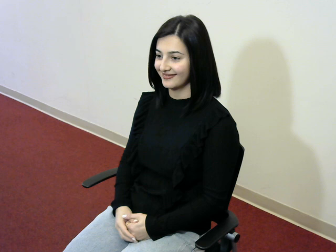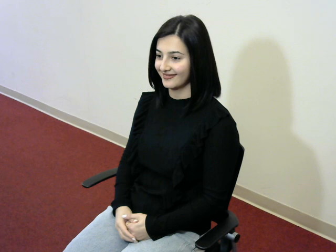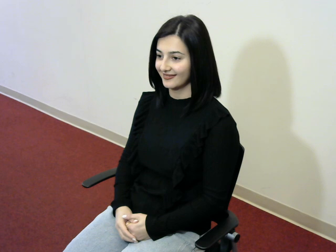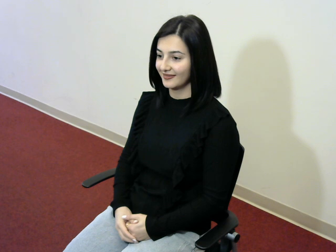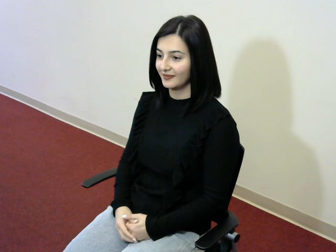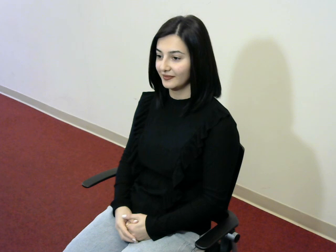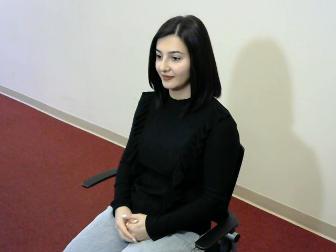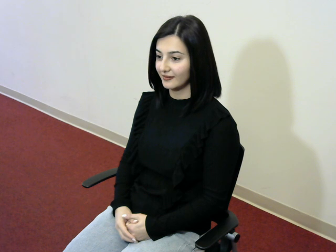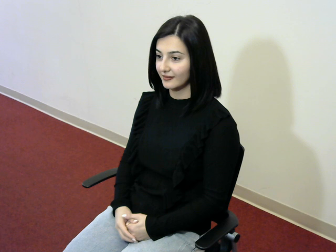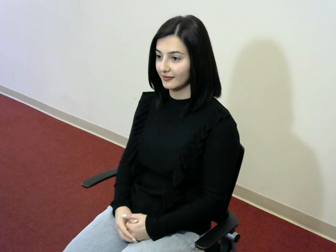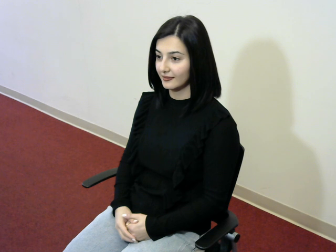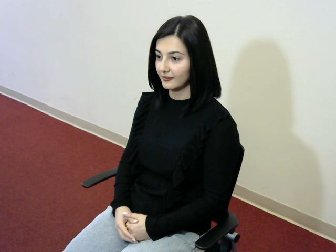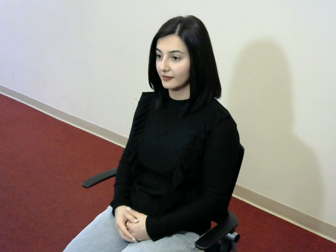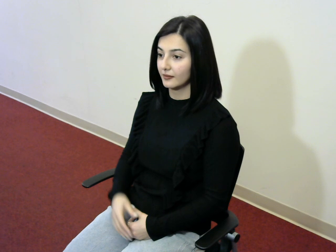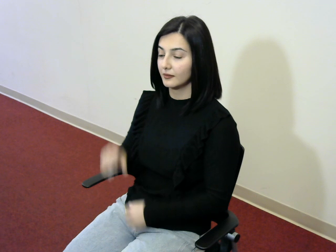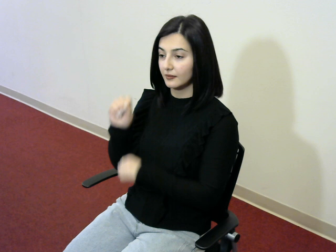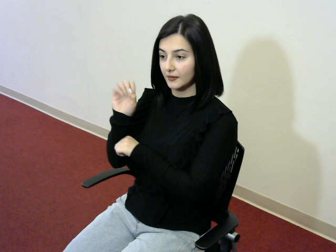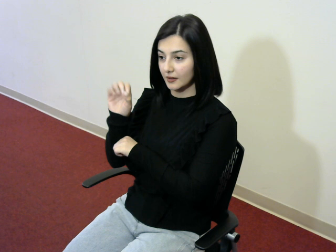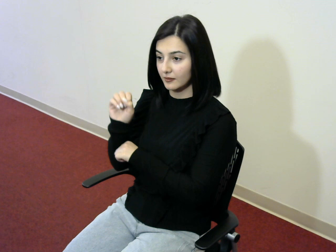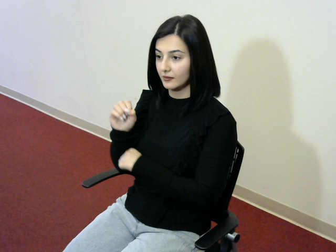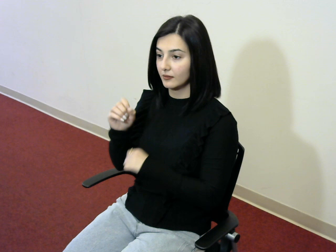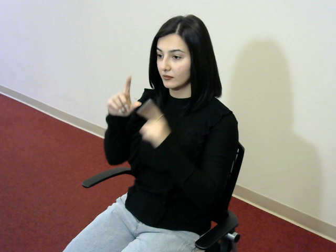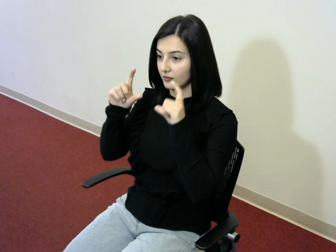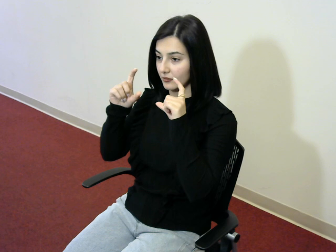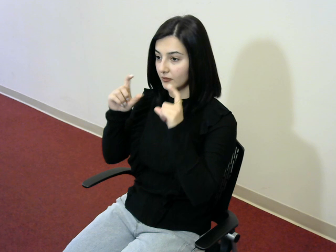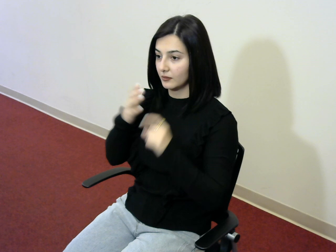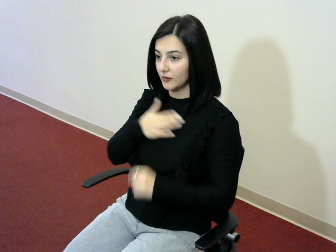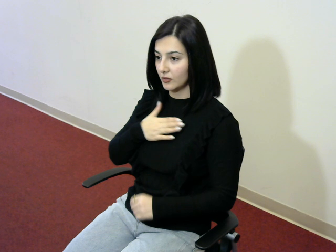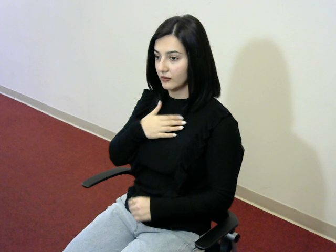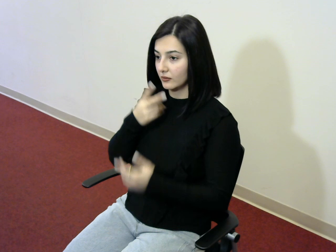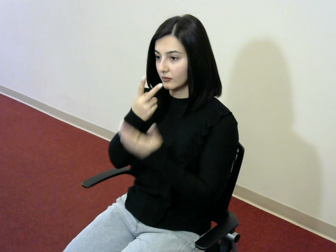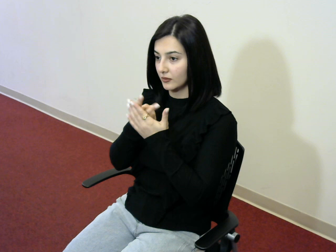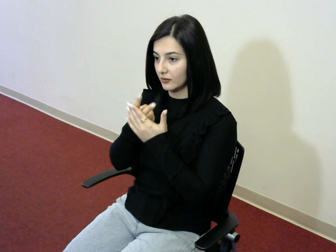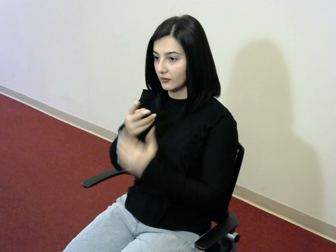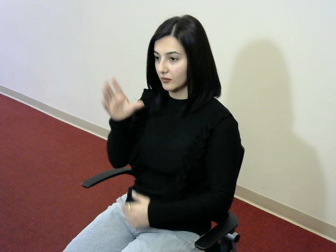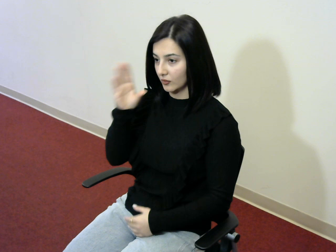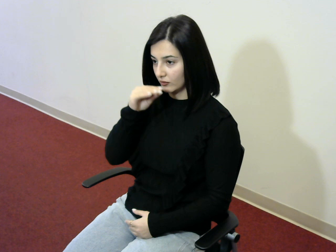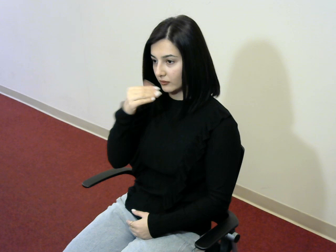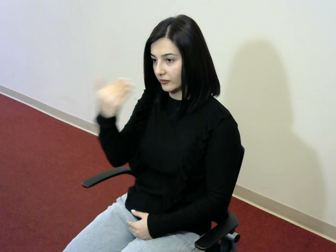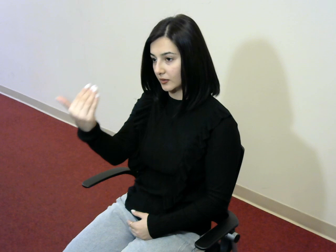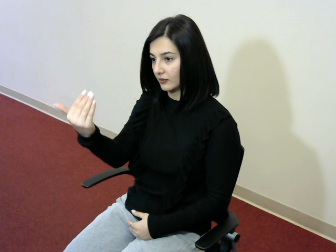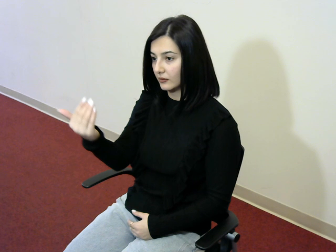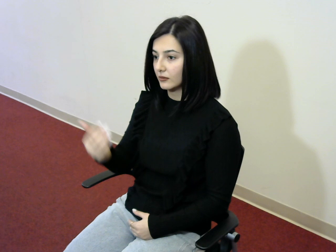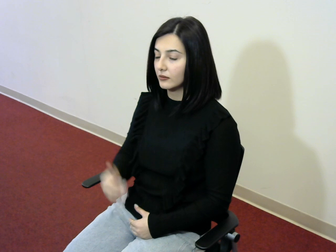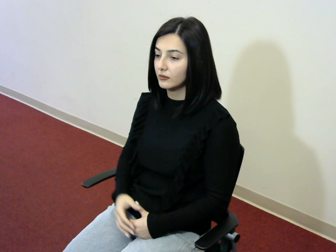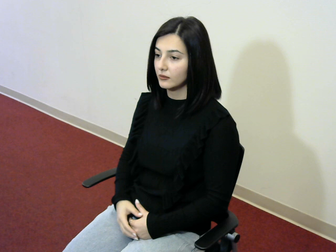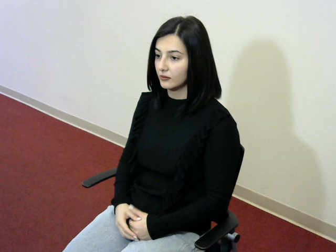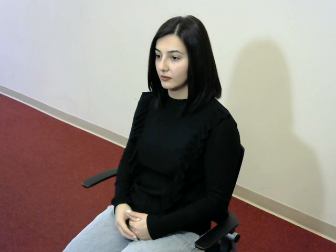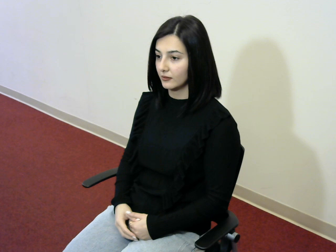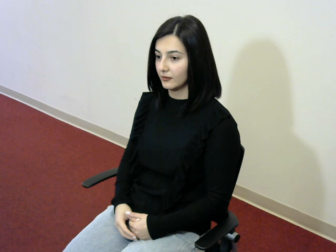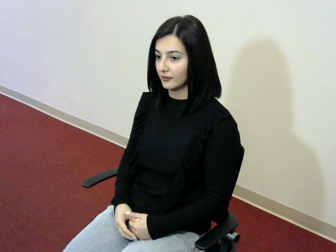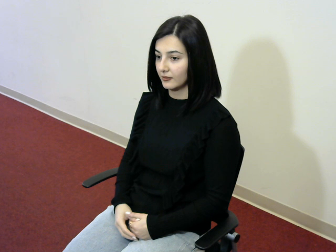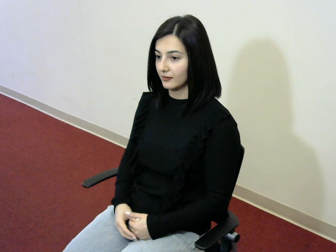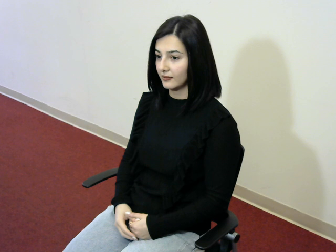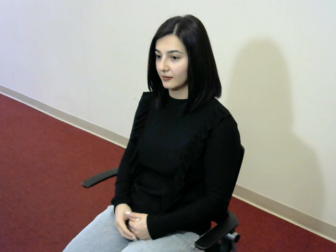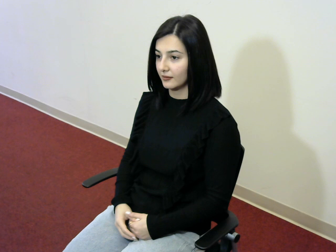Çəkdiyin şəkilləri mənə göstərə bilərsənmi?